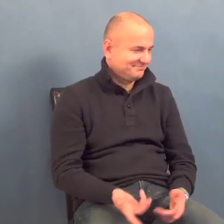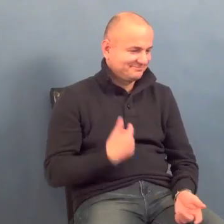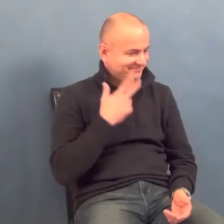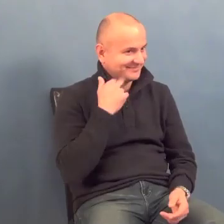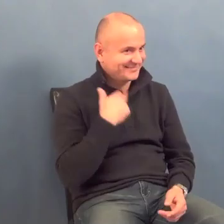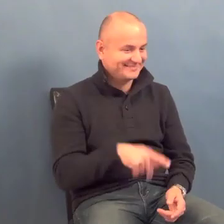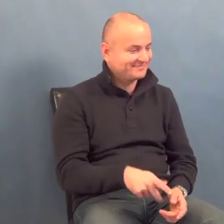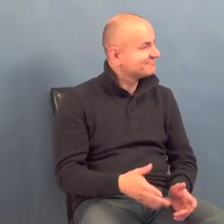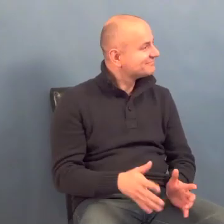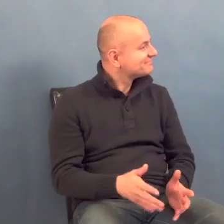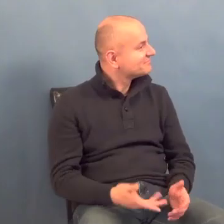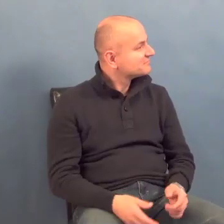Nie rozumiem tego.